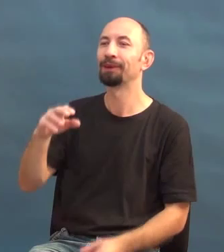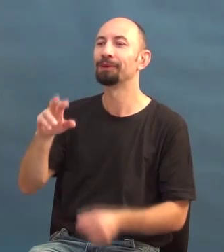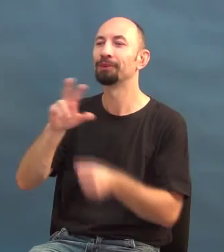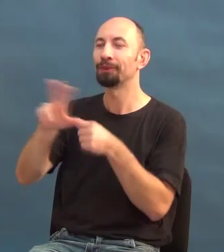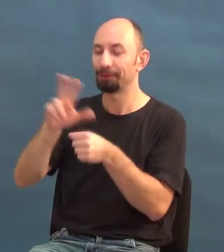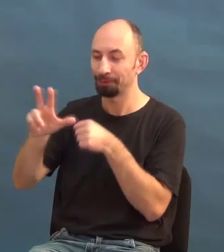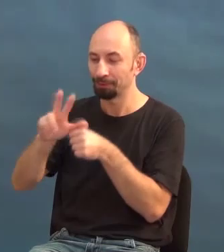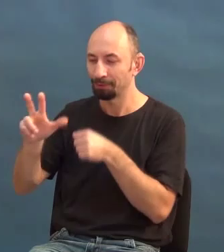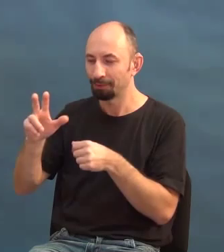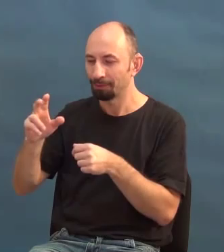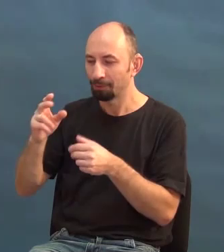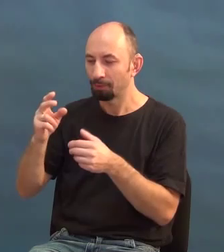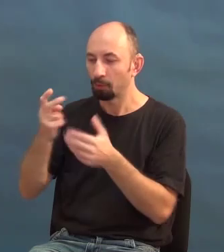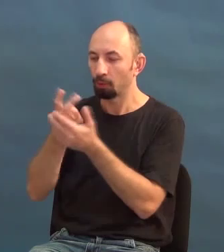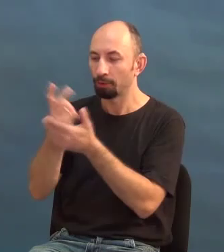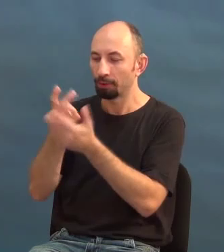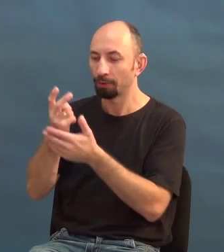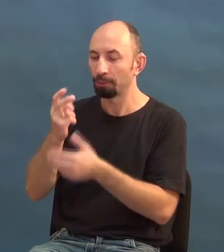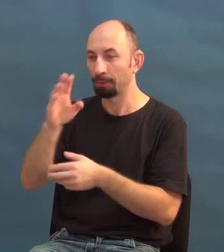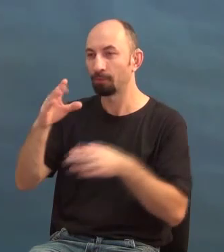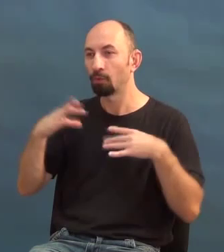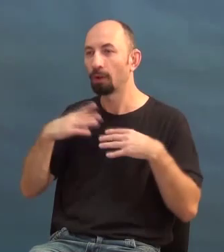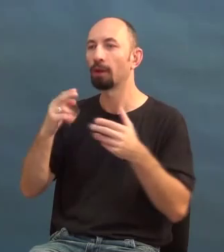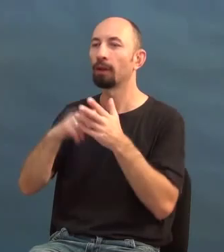Czy masz wolne trzynastego lutego?